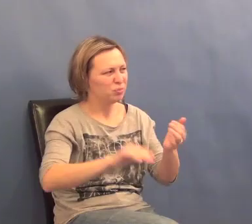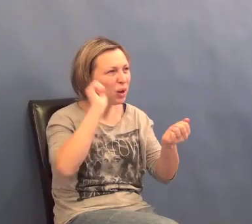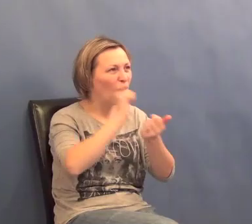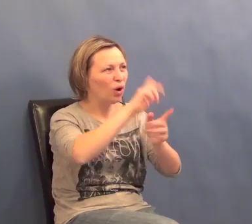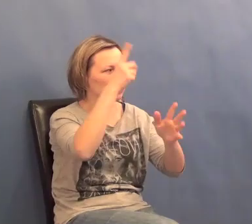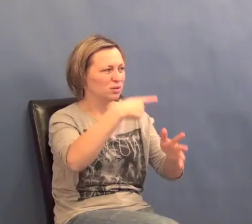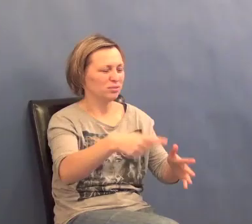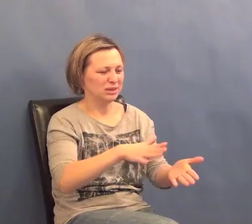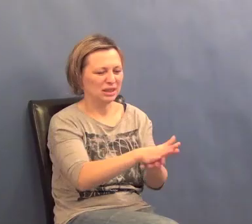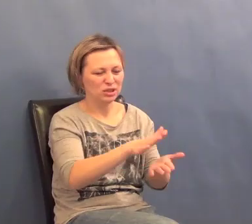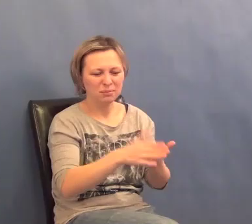Jak jest mróz to jest ślisko.